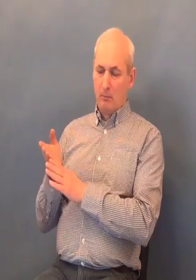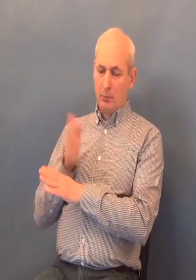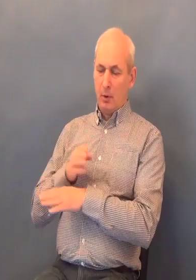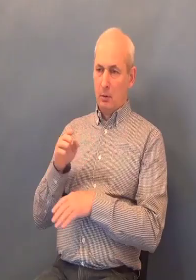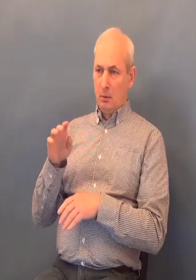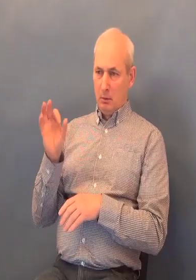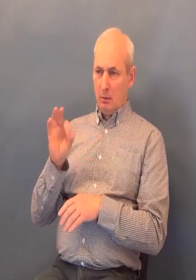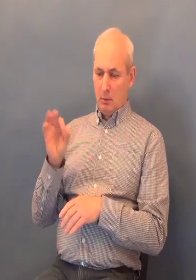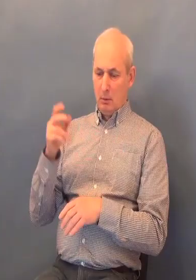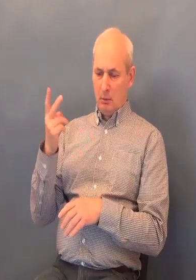A wcześniej, tak, środa.